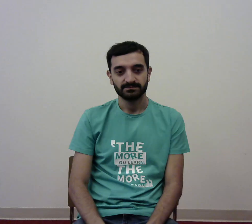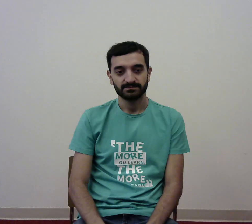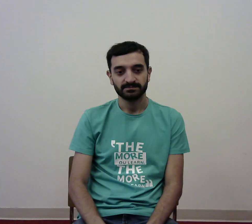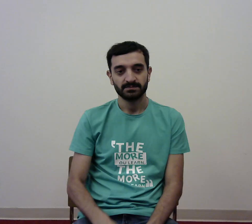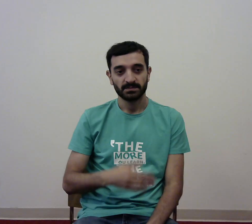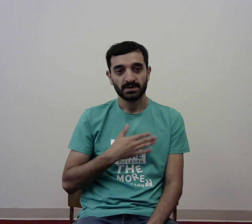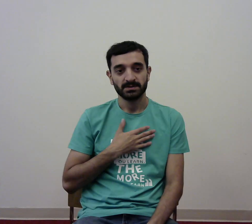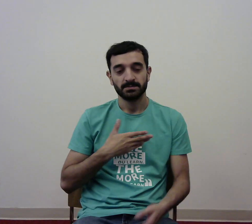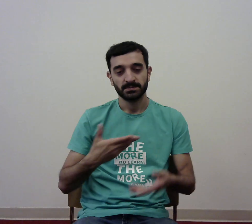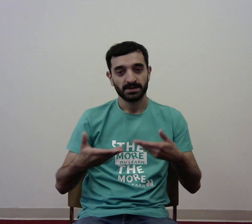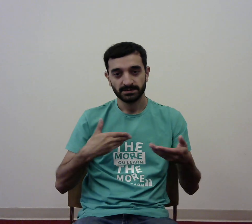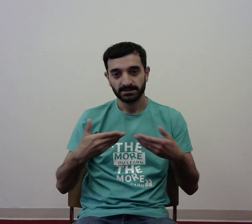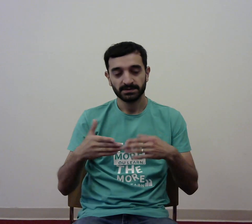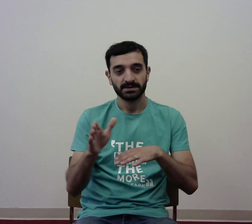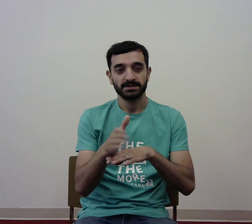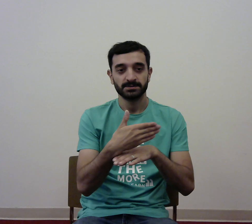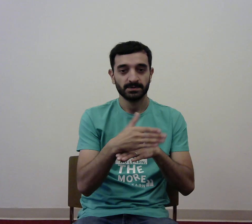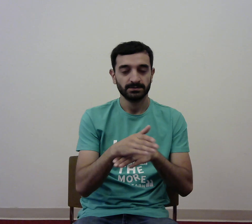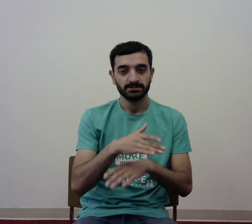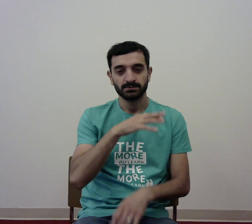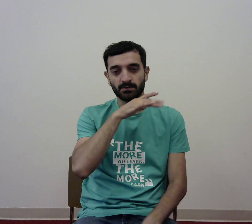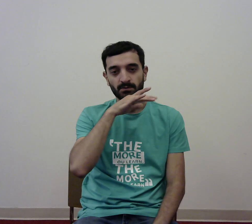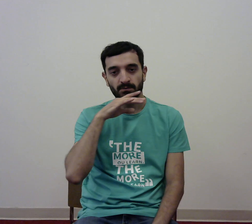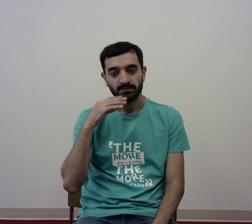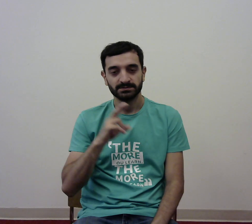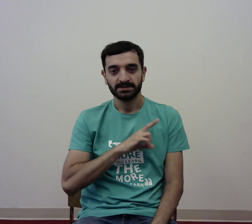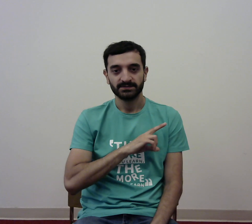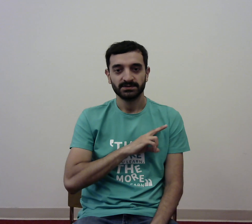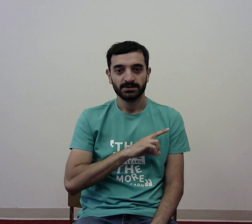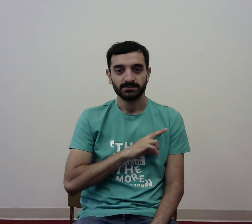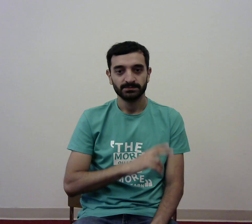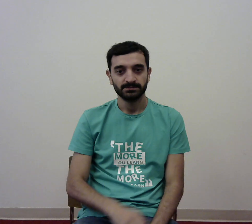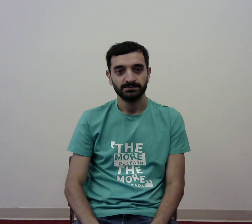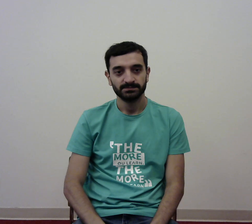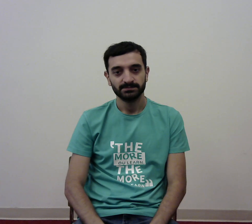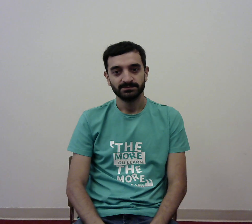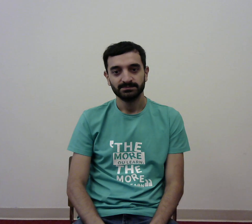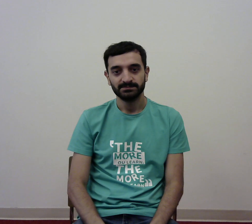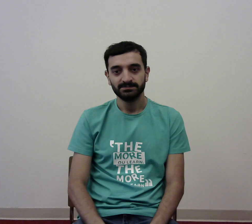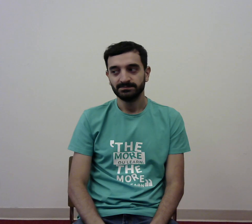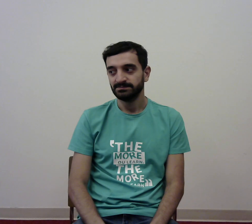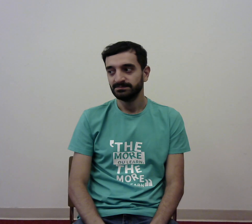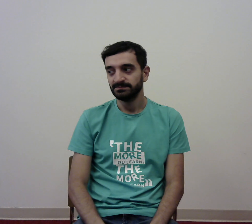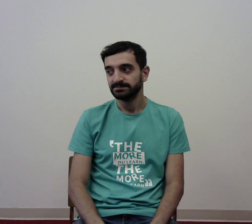Mən piyada gəzməyi çox sevirəm